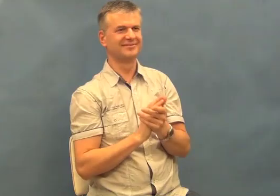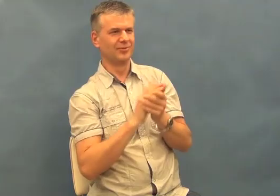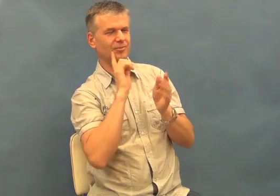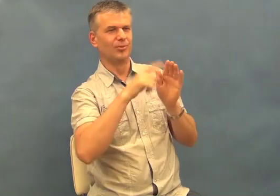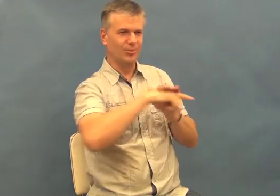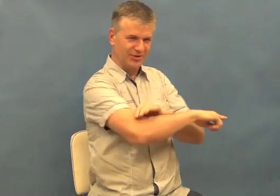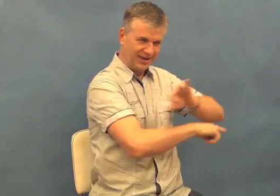Chłopiec ucieka.